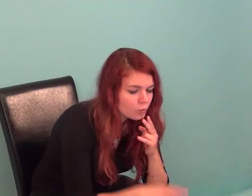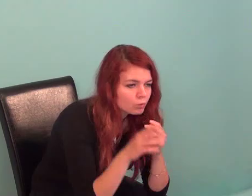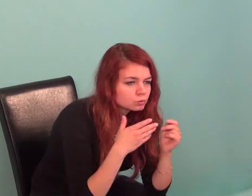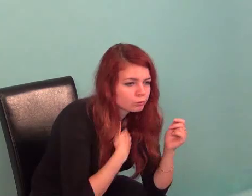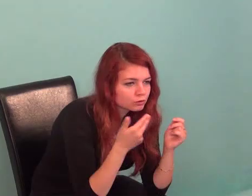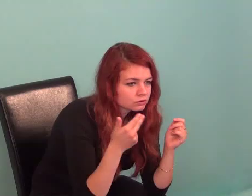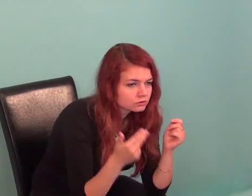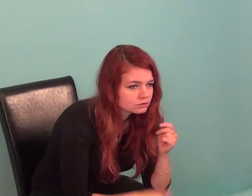A może weekend?